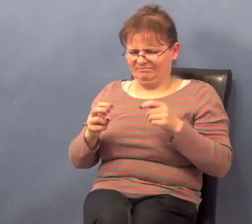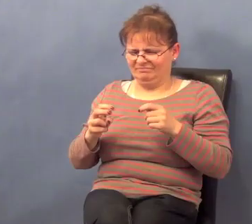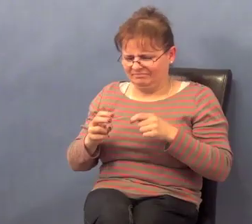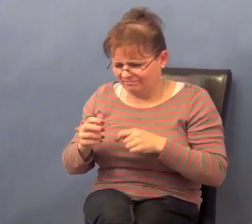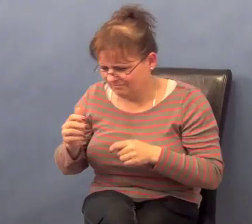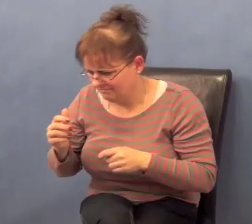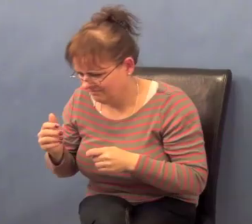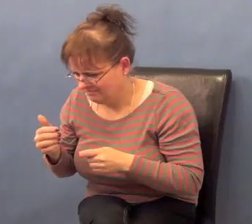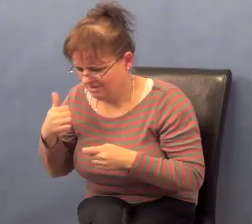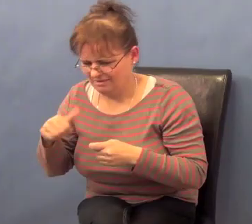Brakuje jednego.